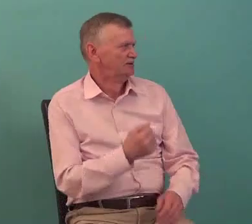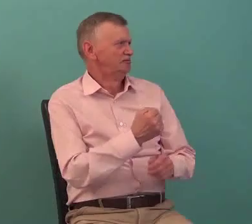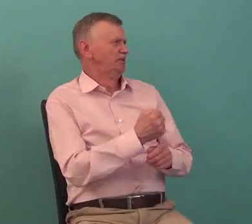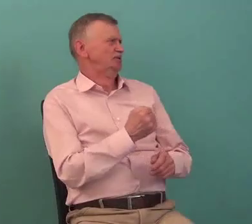Wiem.